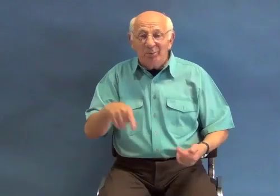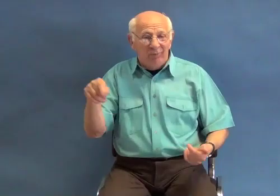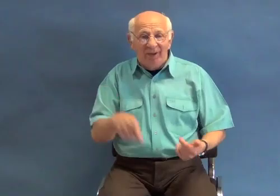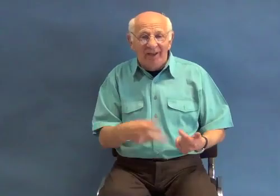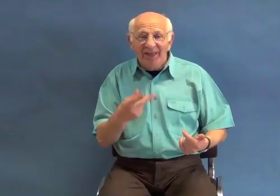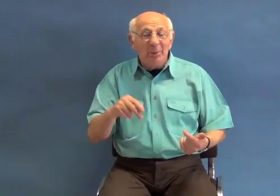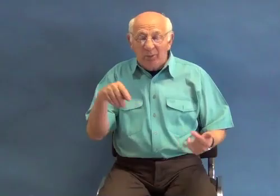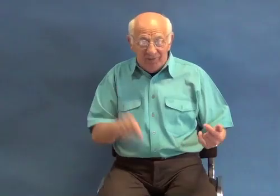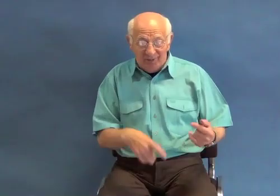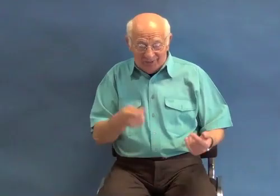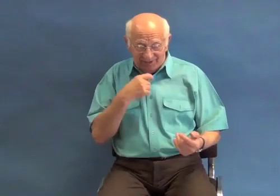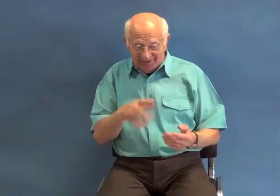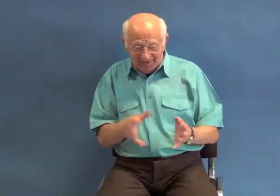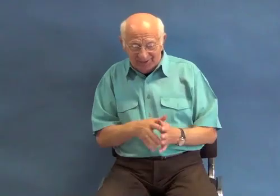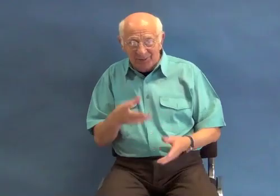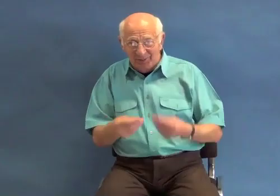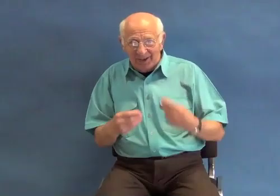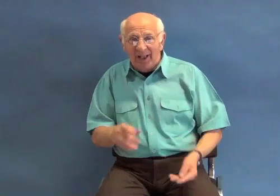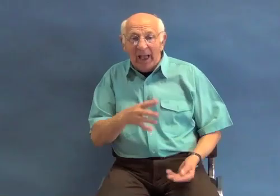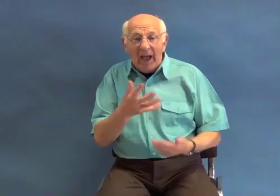Nie powinno, nie powinno tego jeść, razem z mlekiem.